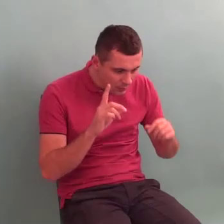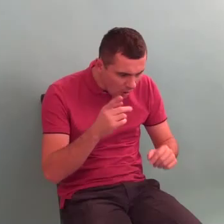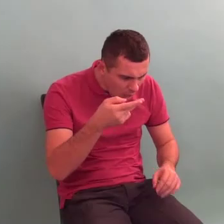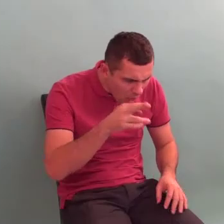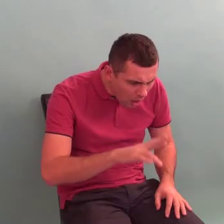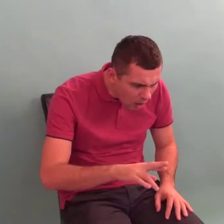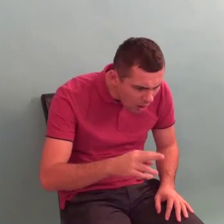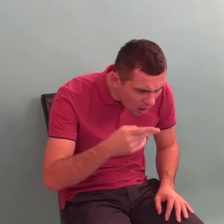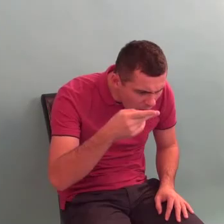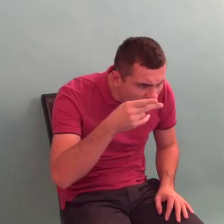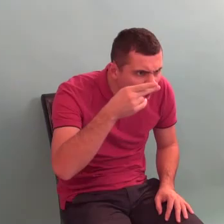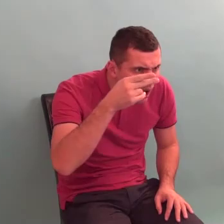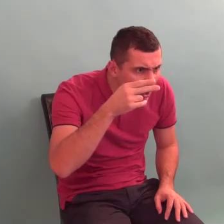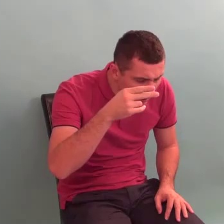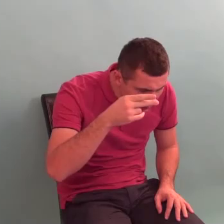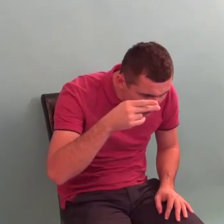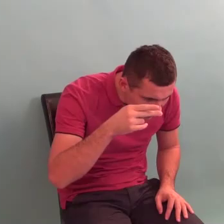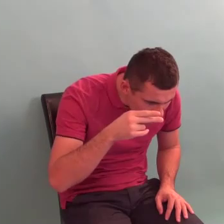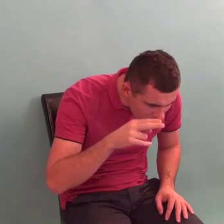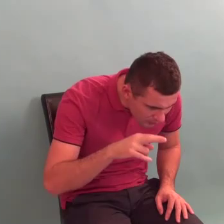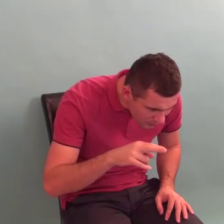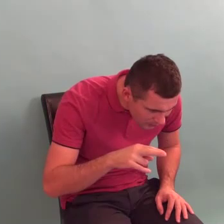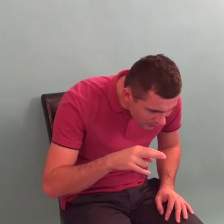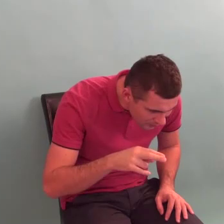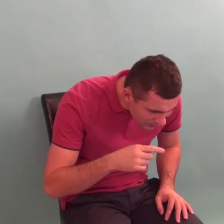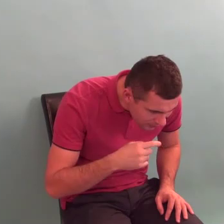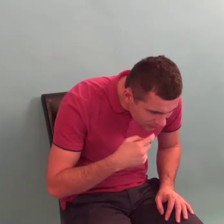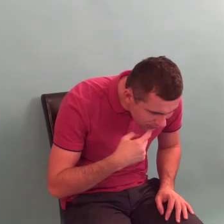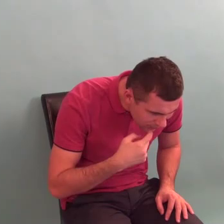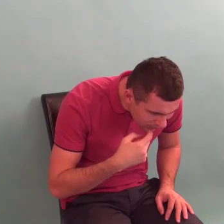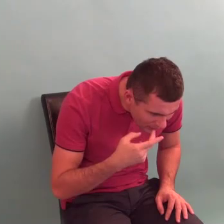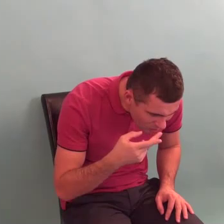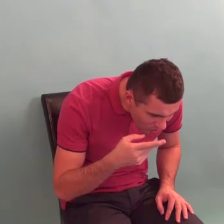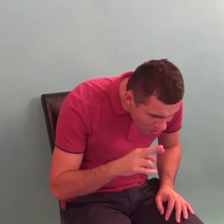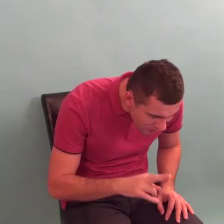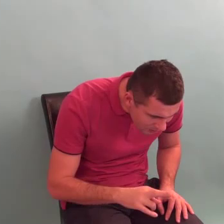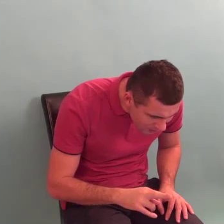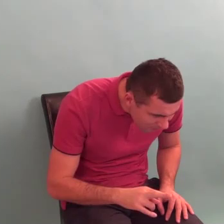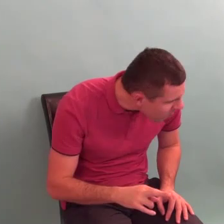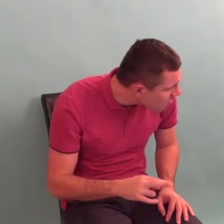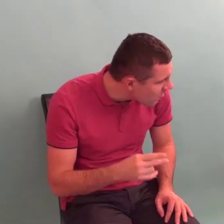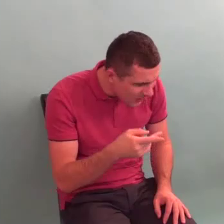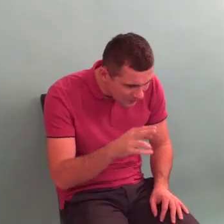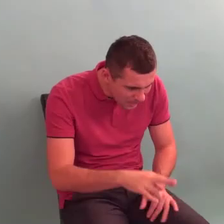Co to jest to drugie?